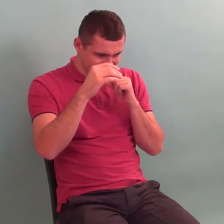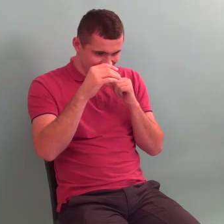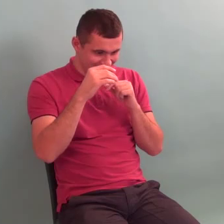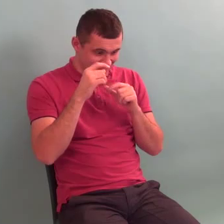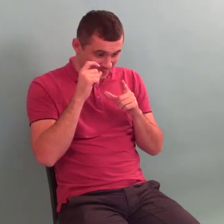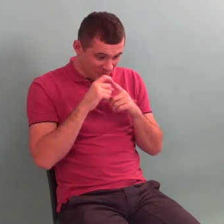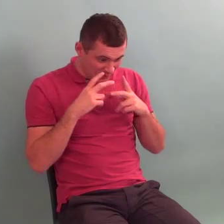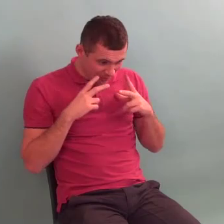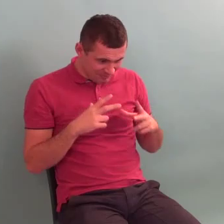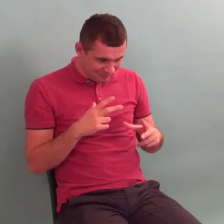Słowo "urlop".